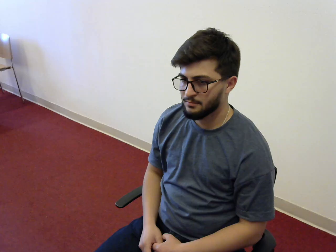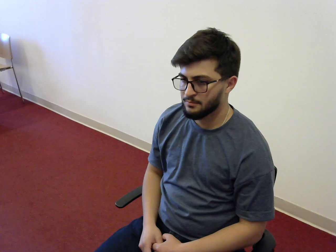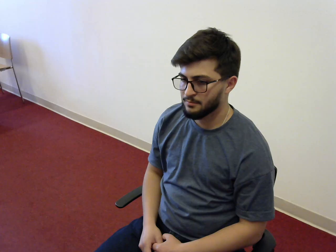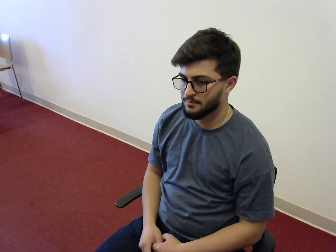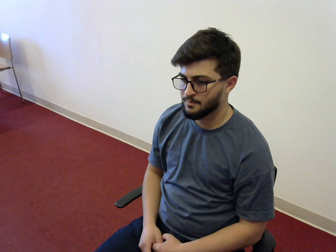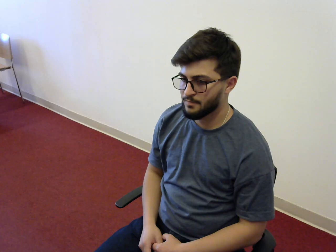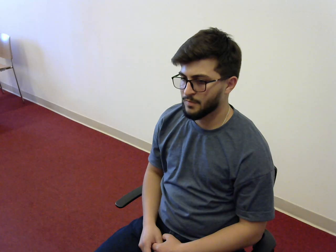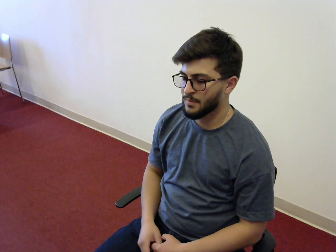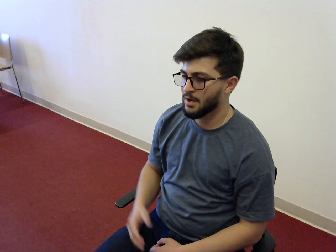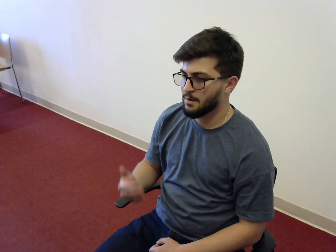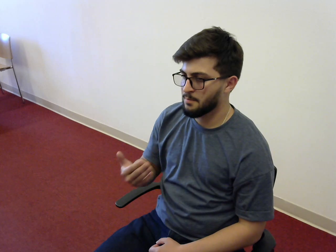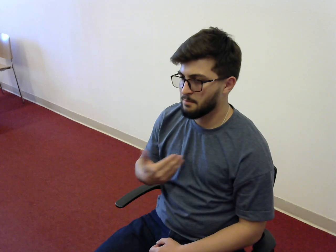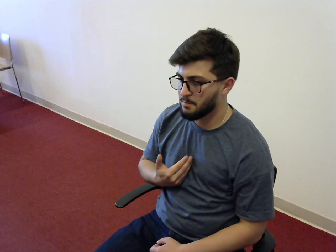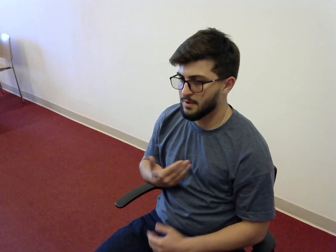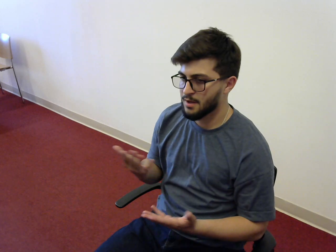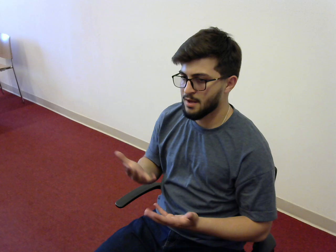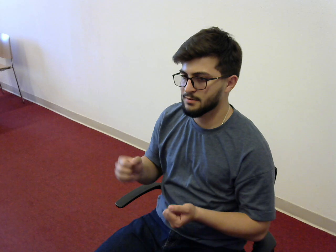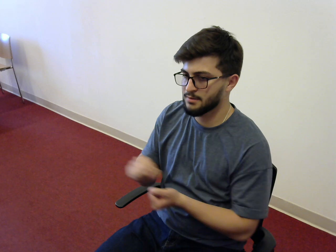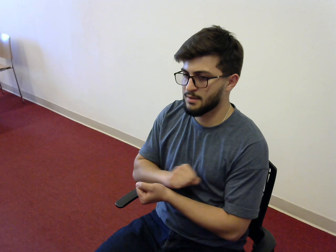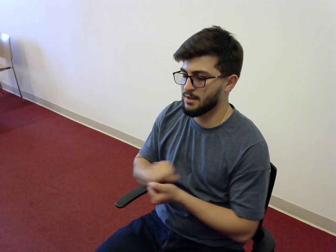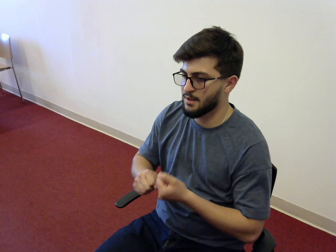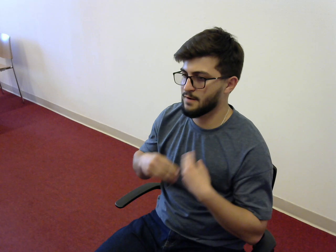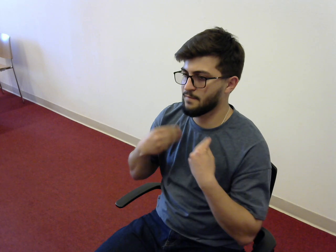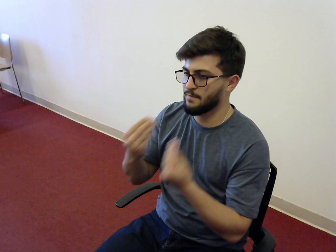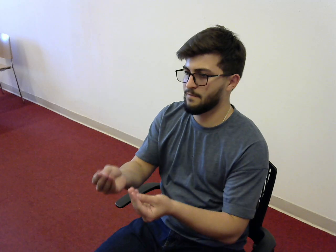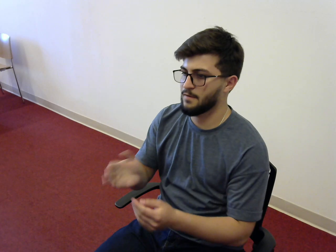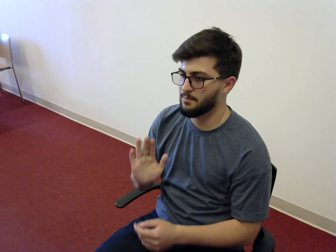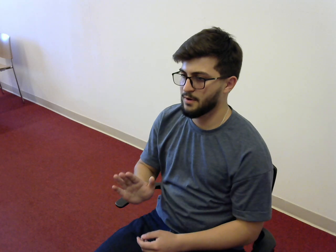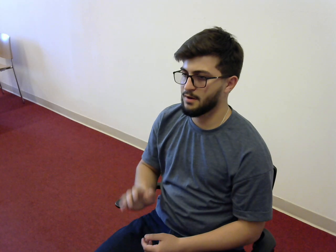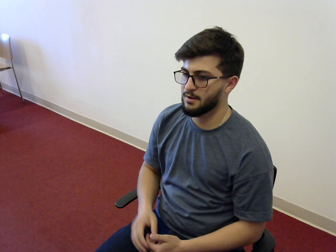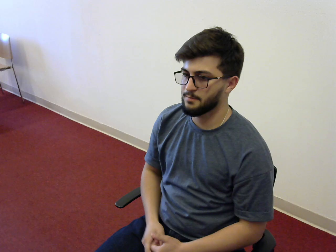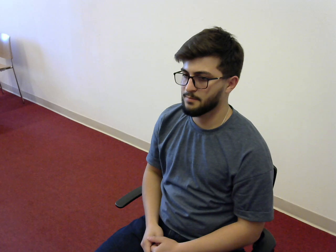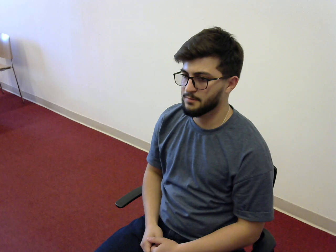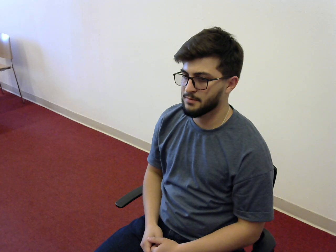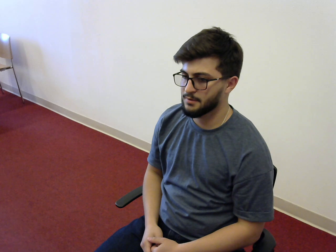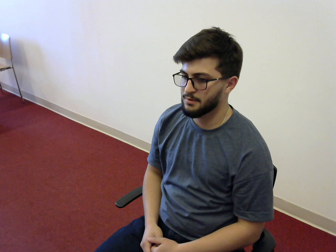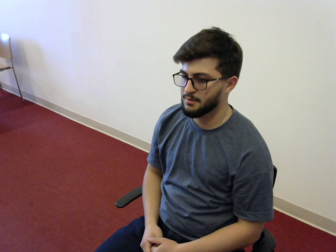Mən hansı sənədləri verməliyəm?